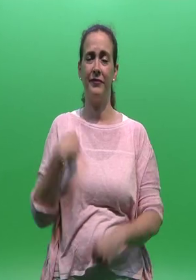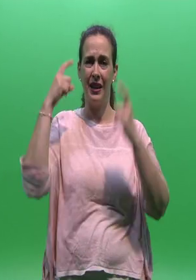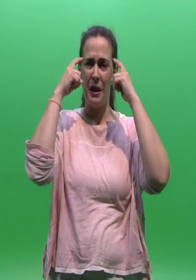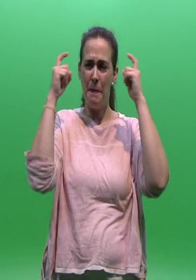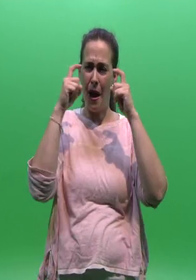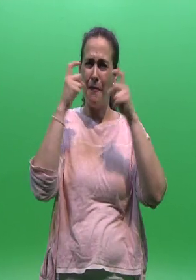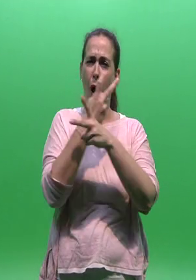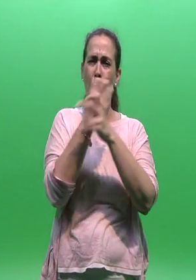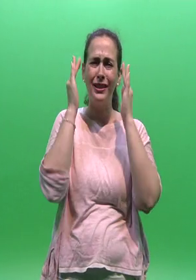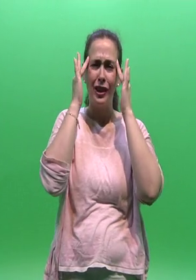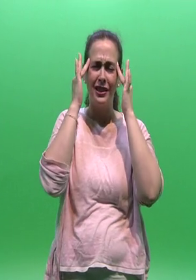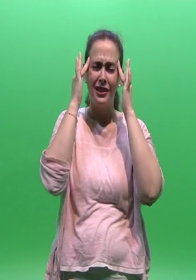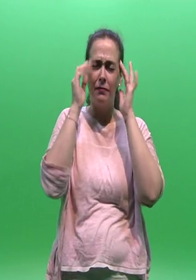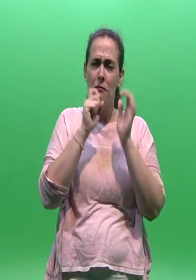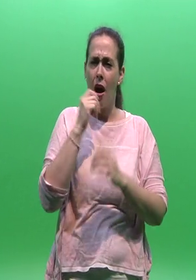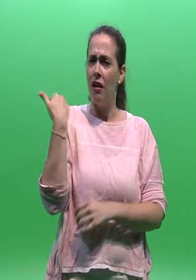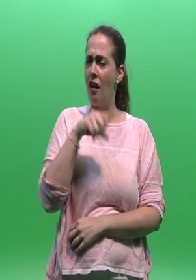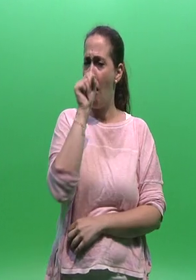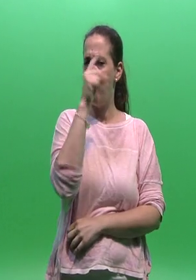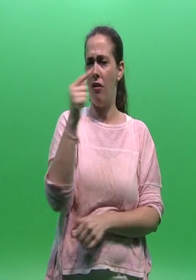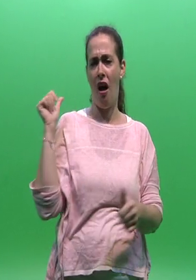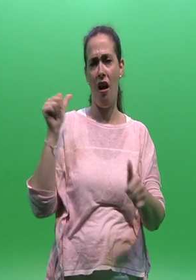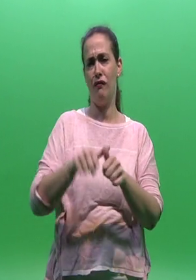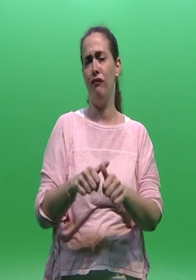Tinc migranya i em fan mal els ossos del lateral del cap, ja fa un any.